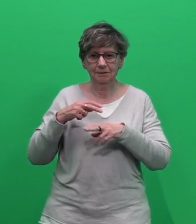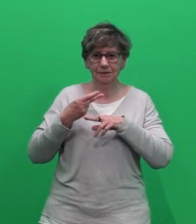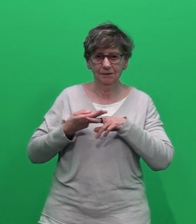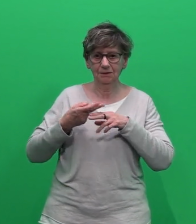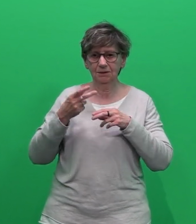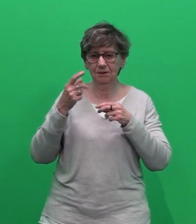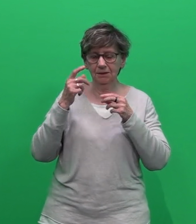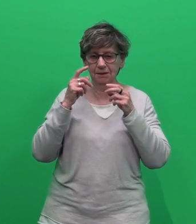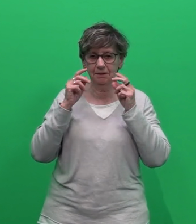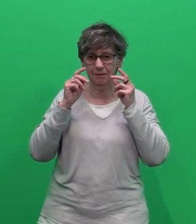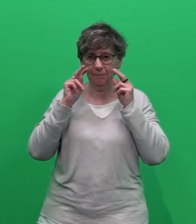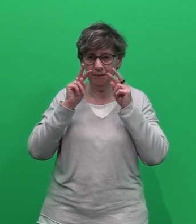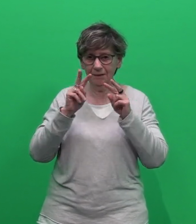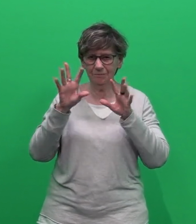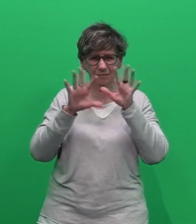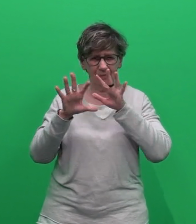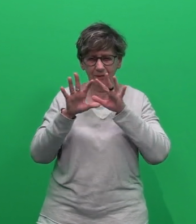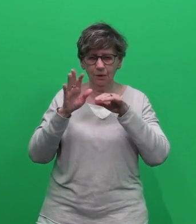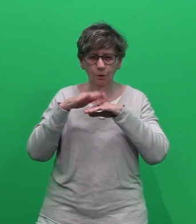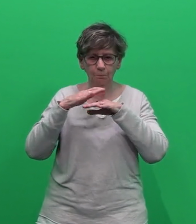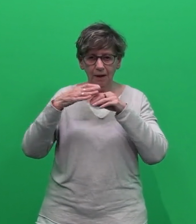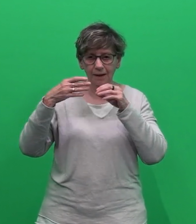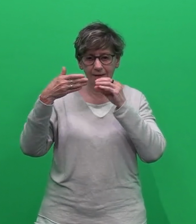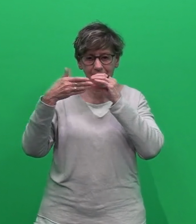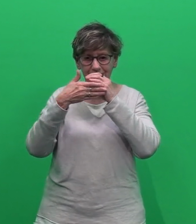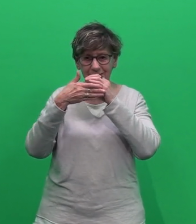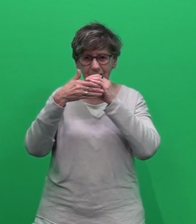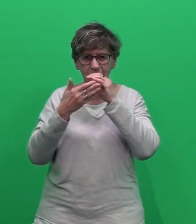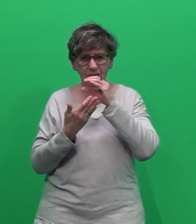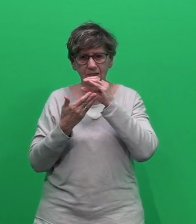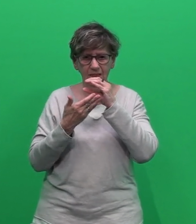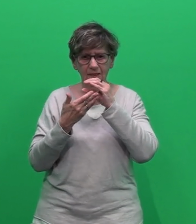El meu marit veu borrós perquè va tenir un desprendiment dins l'ull.